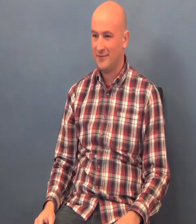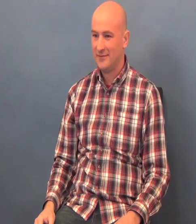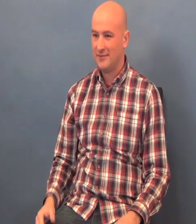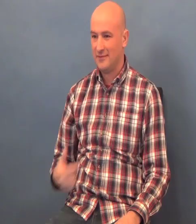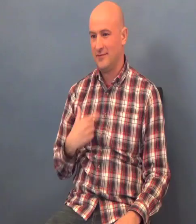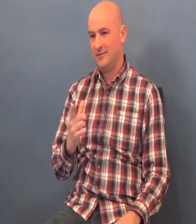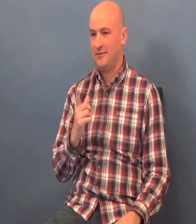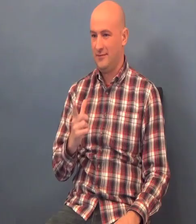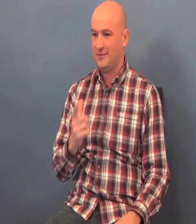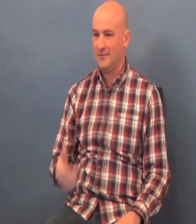To my we dwoje?